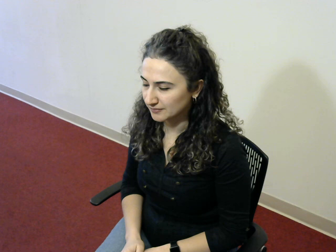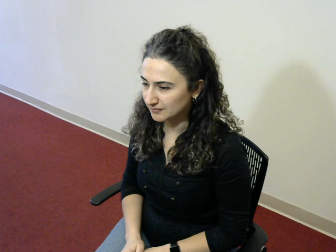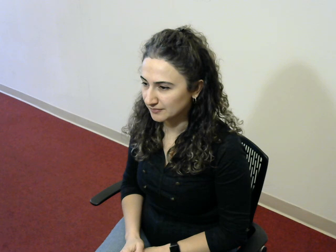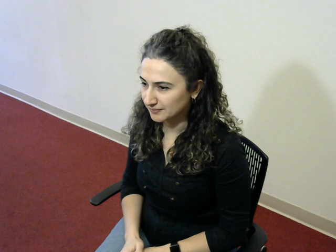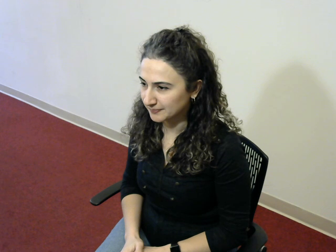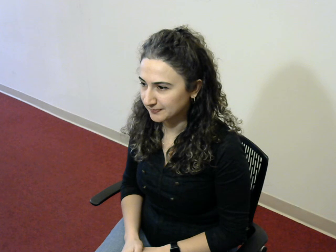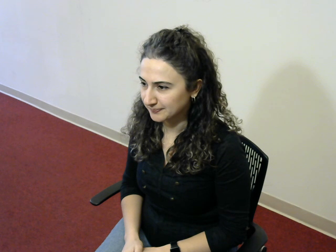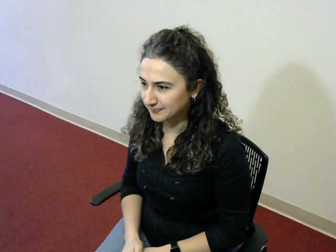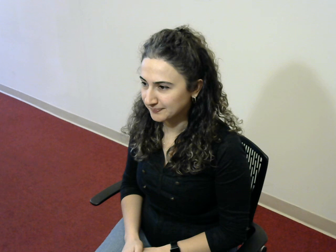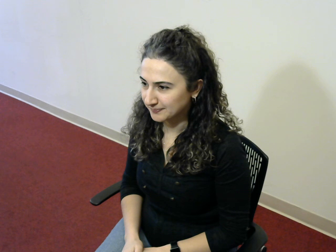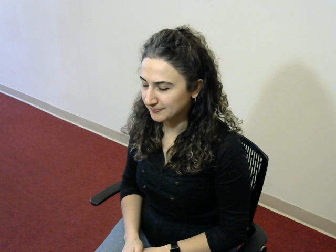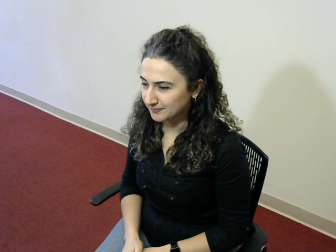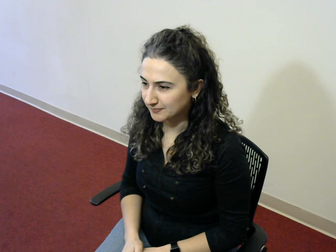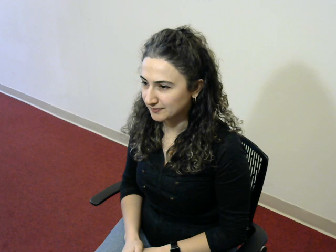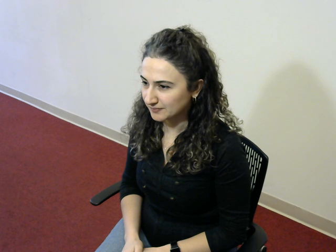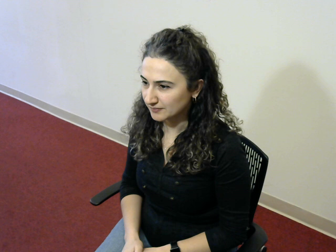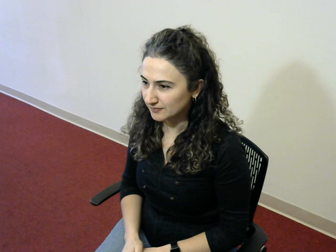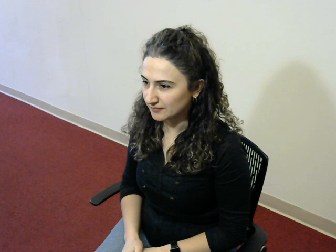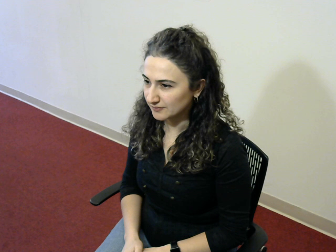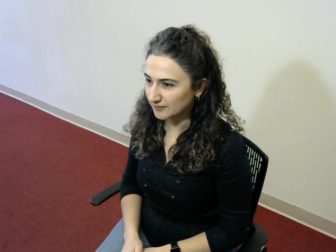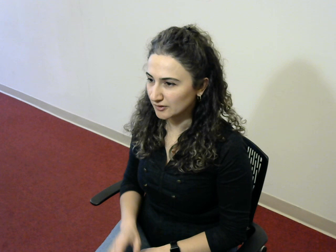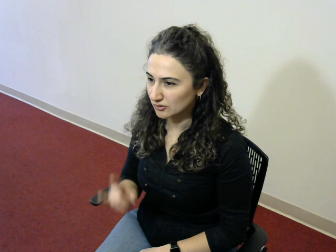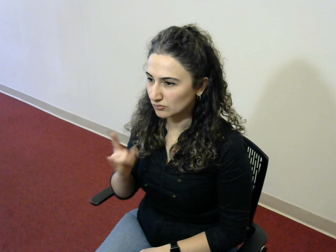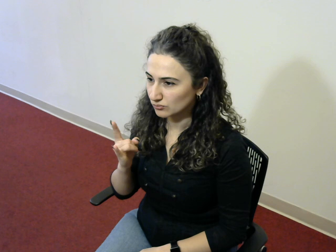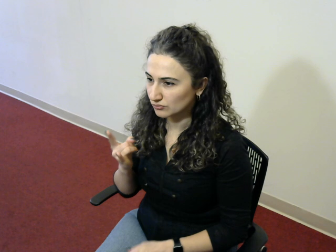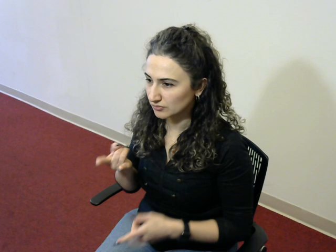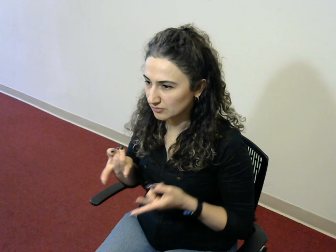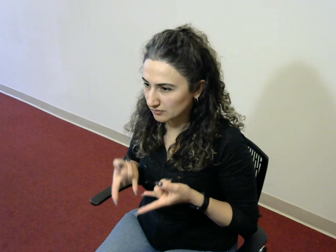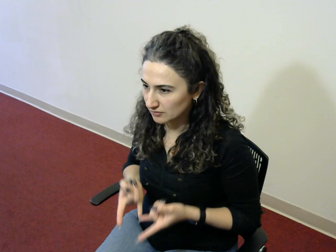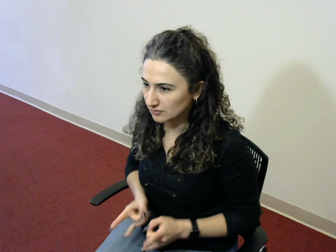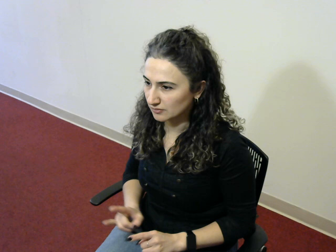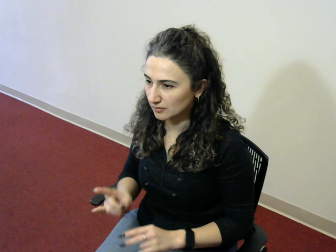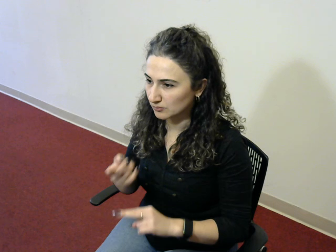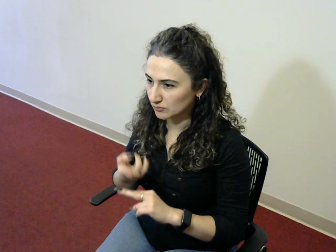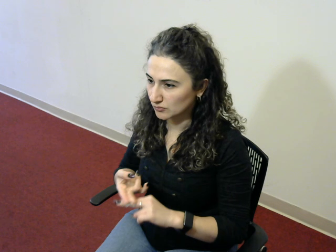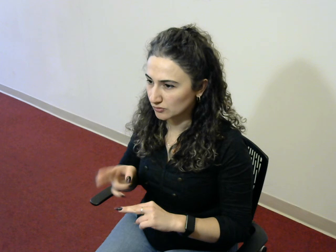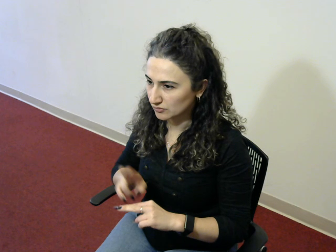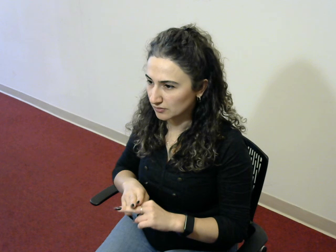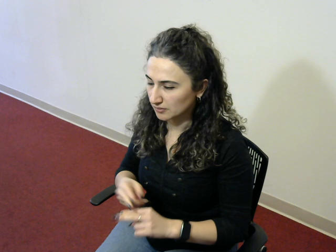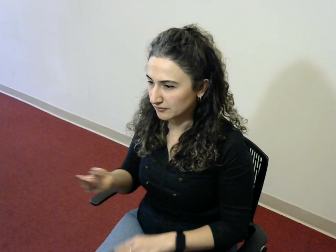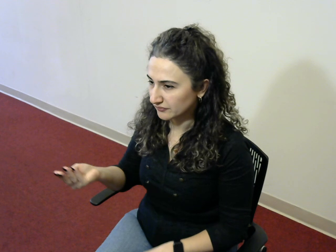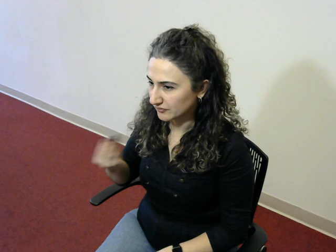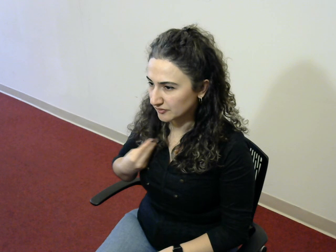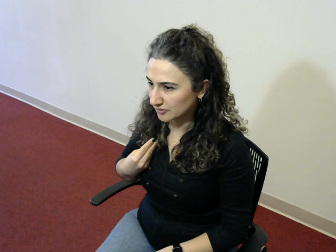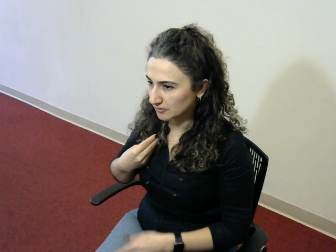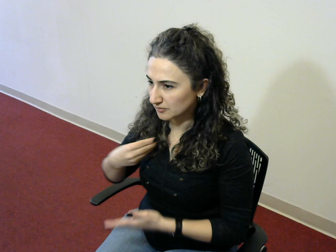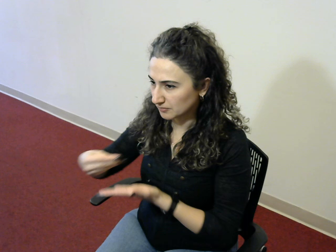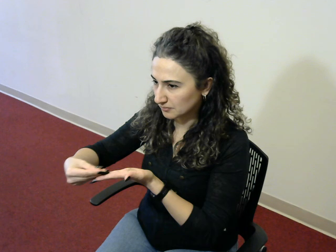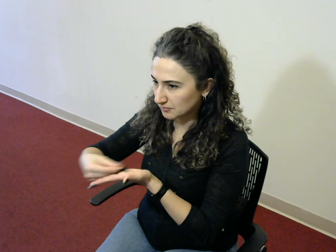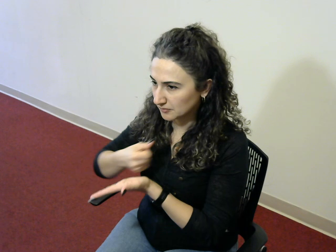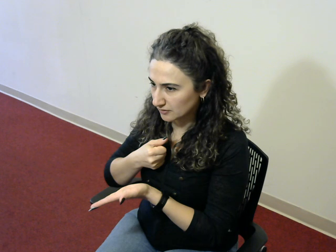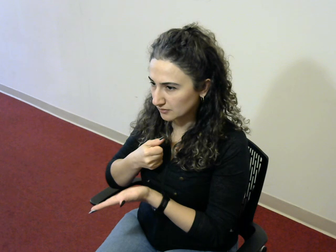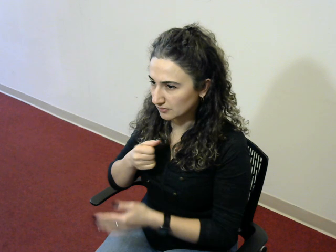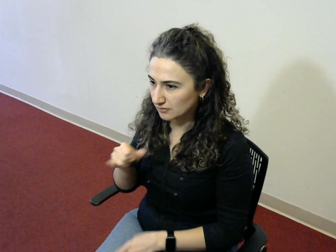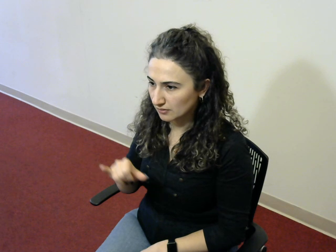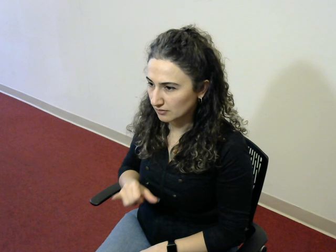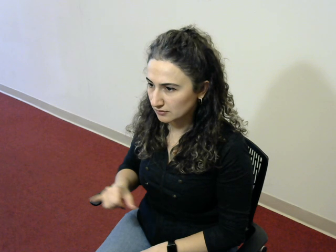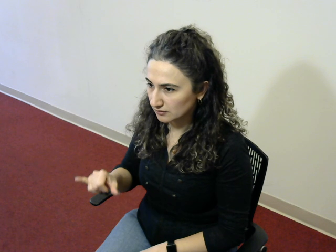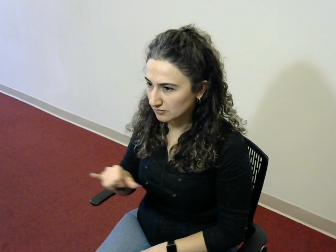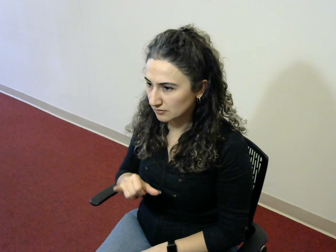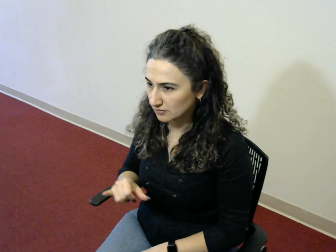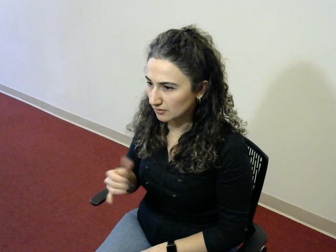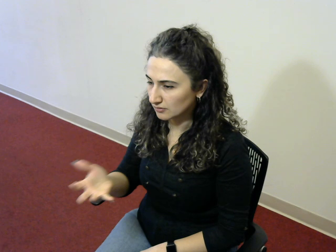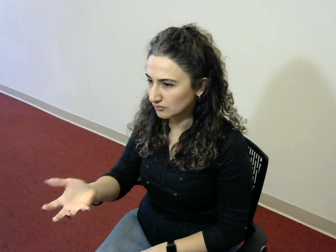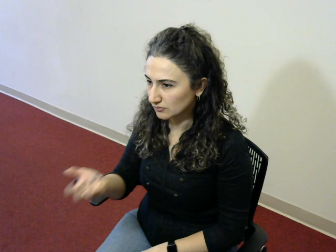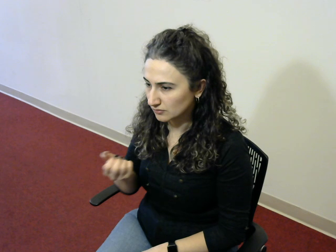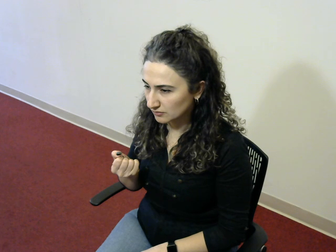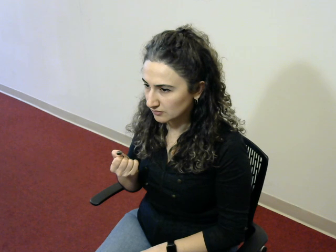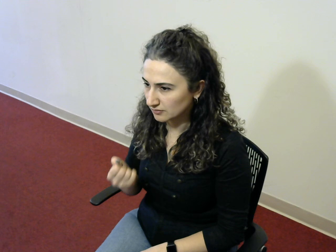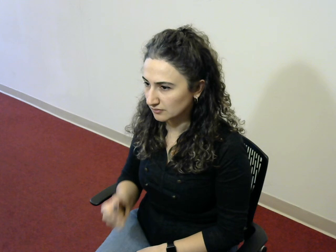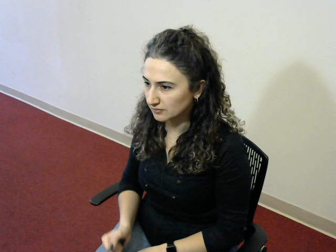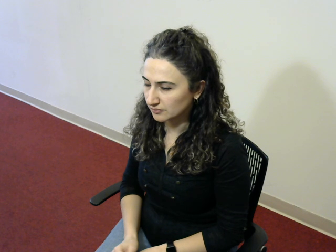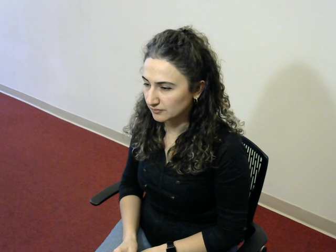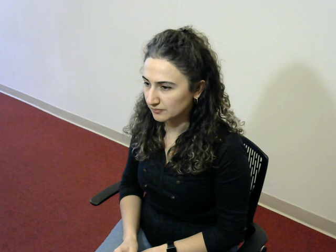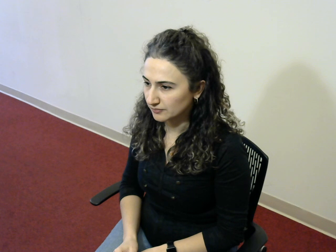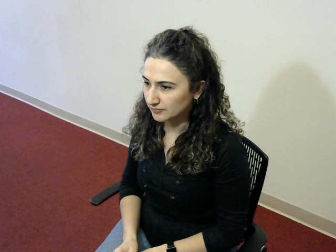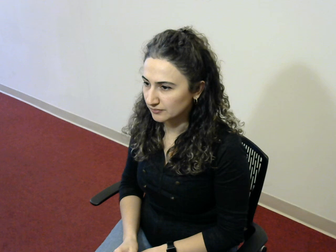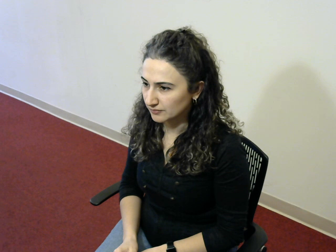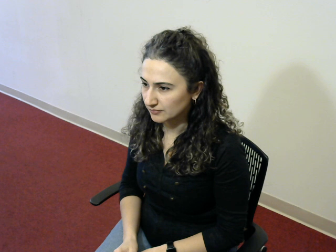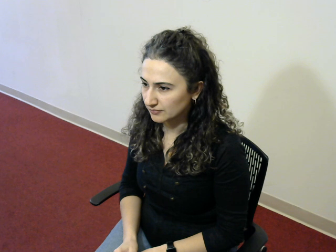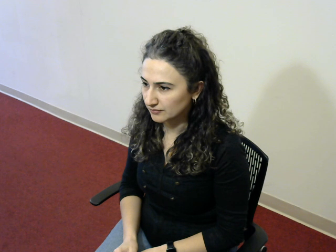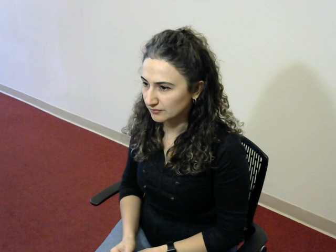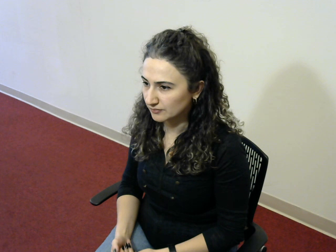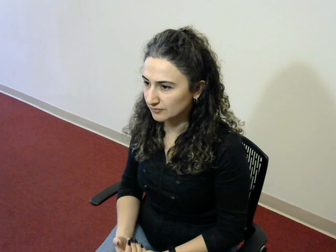Uşağın doğulmasına görə verilən ödəniş hardan alınır?